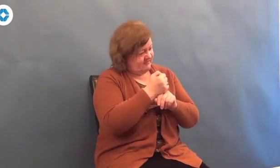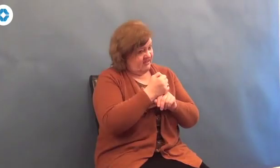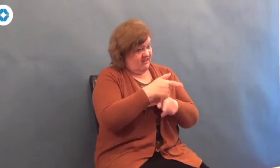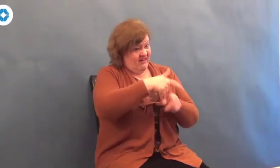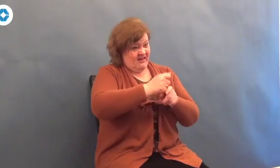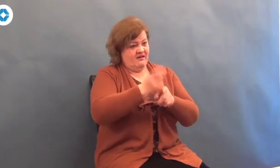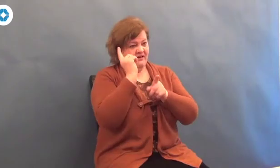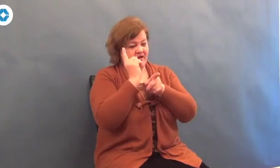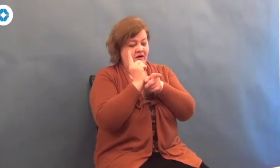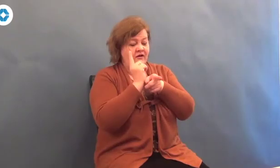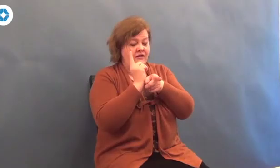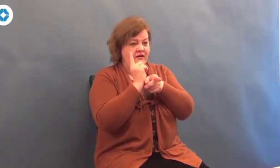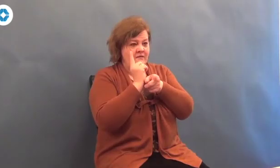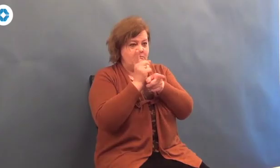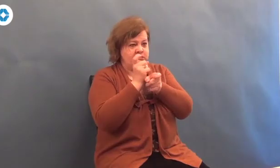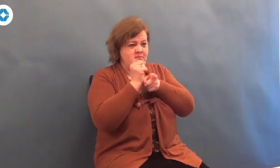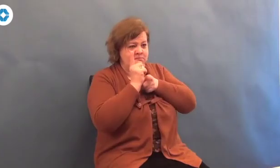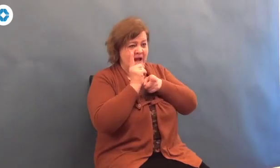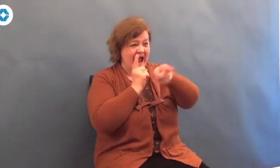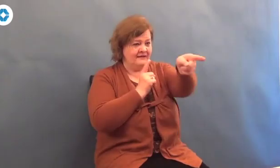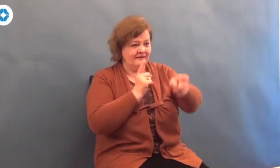Znowu wskazówka od zegarka strzela w Myszkę Miki.